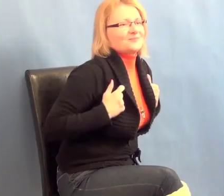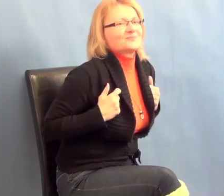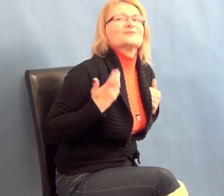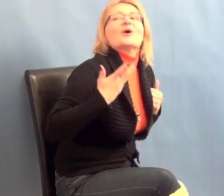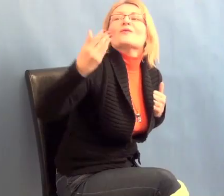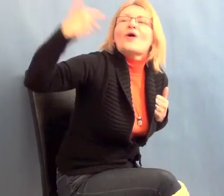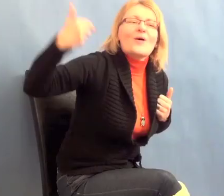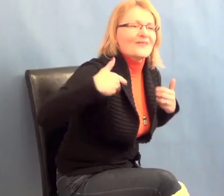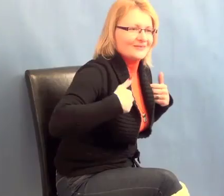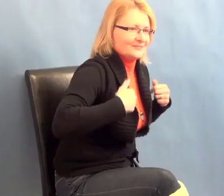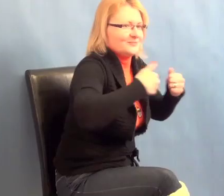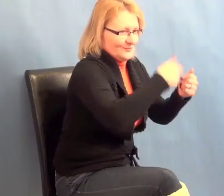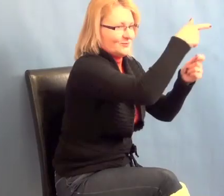Wskazała mu gdzie trzeba naprawić.